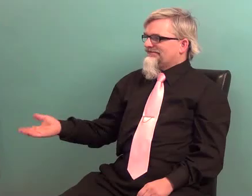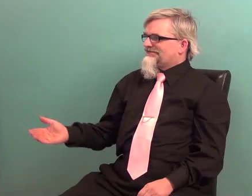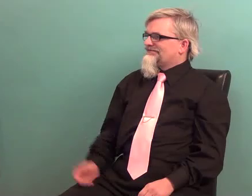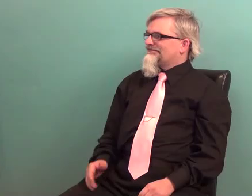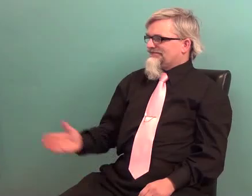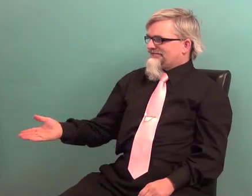Proszę.